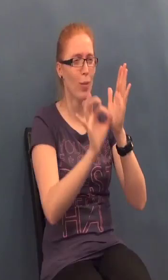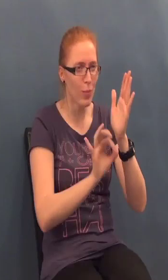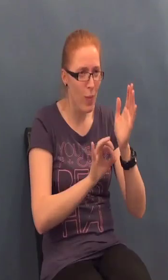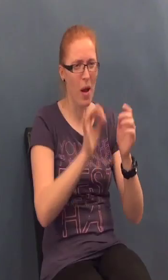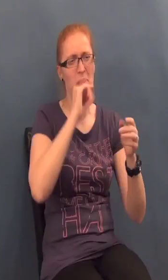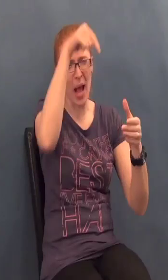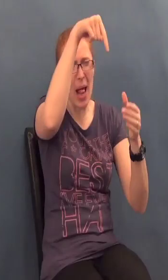Kula dalej spada w dół.